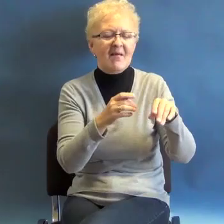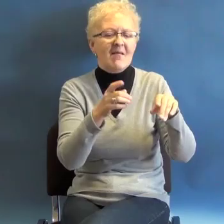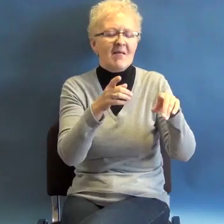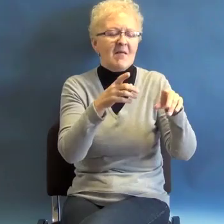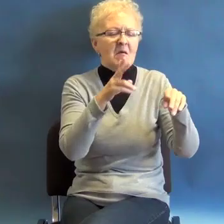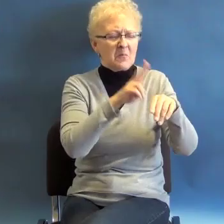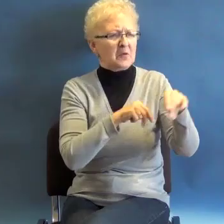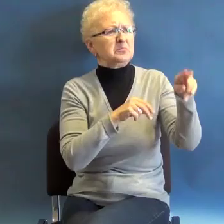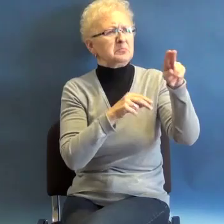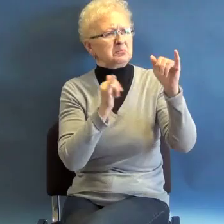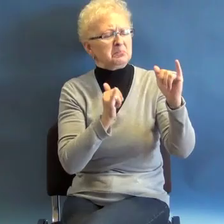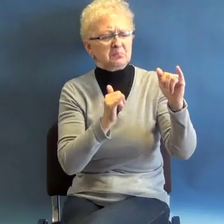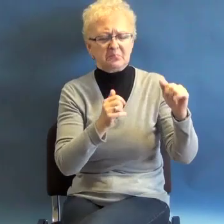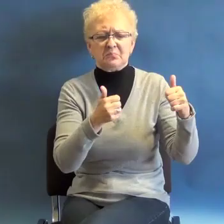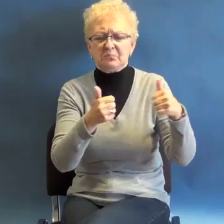Policjant zastanawia się i idzie dalej.